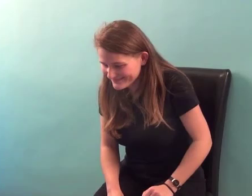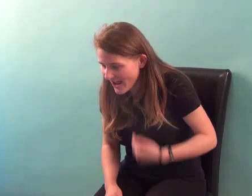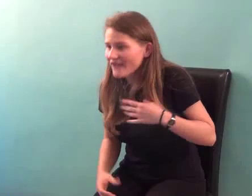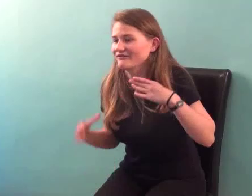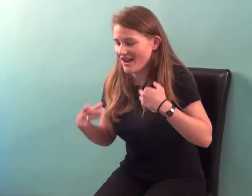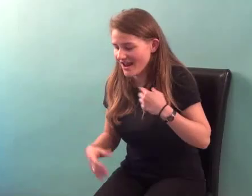Mam wolne.